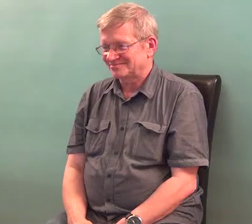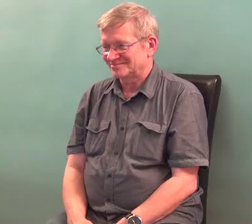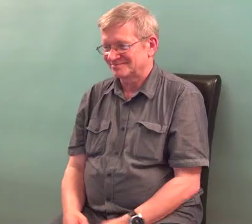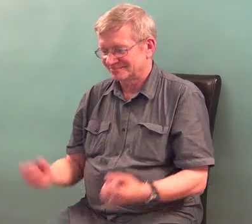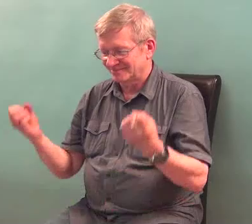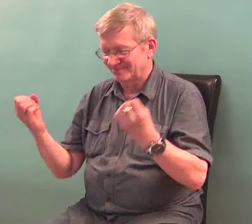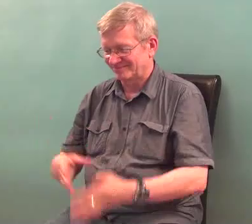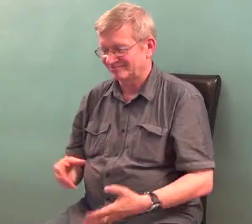Kino, kino.